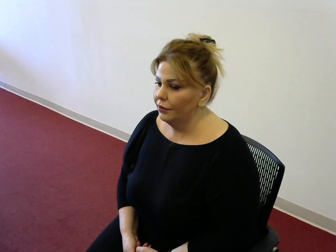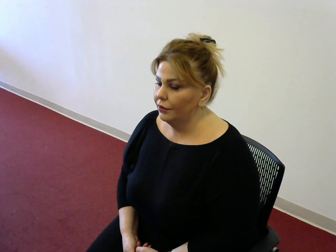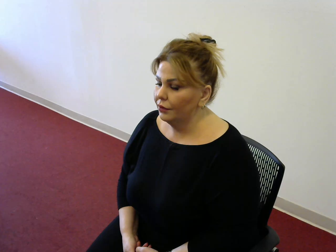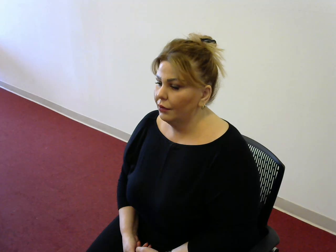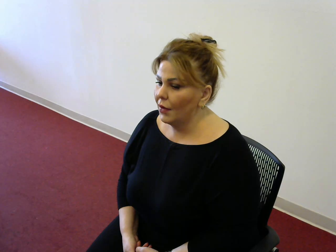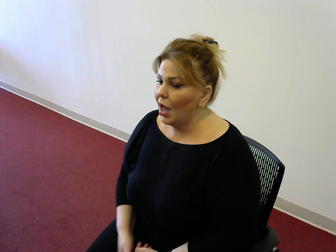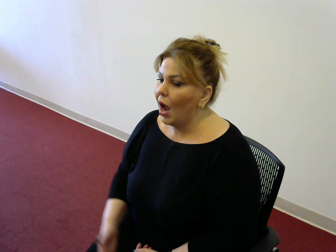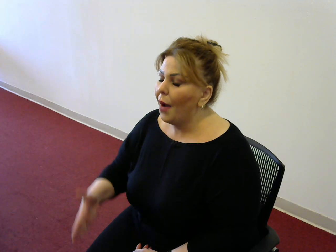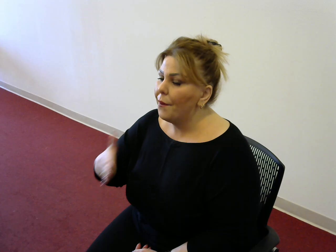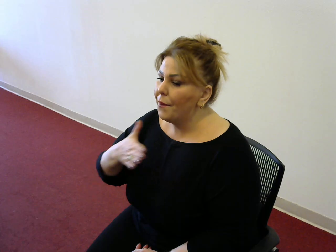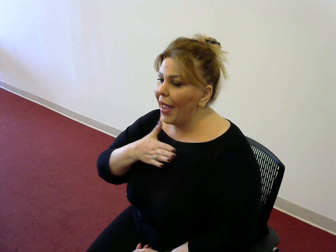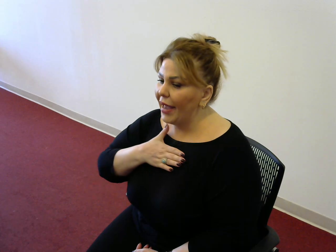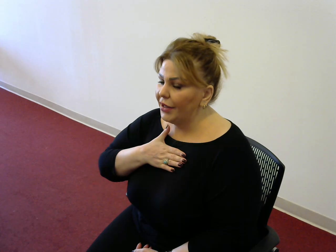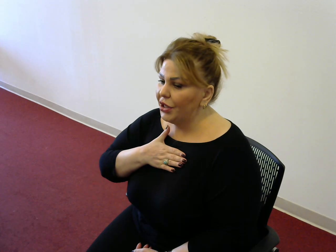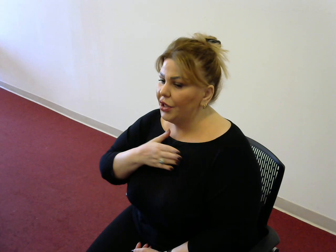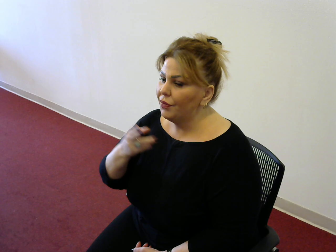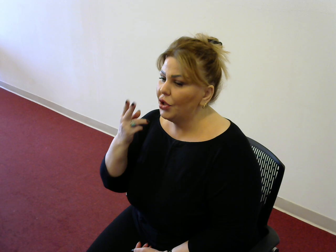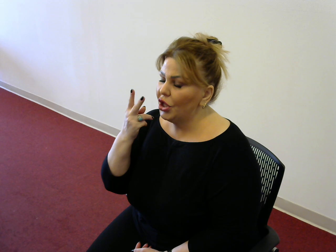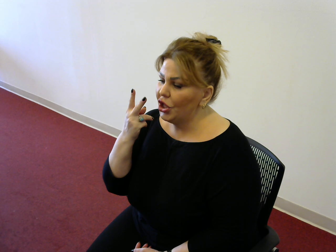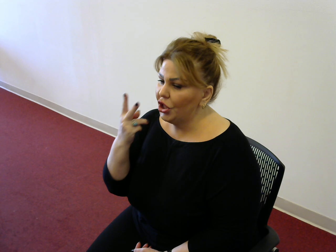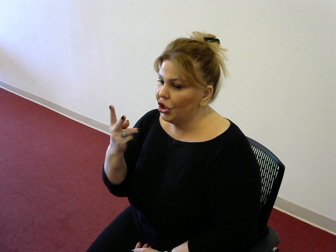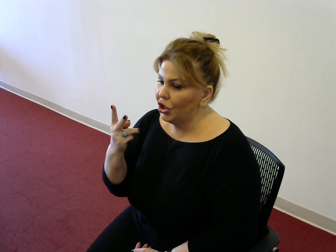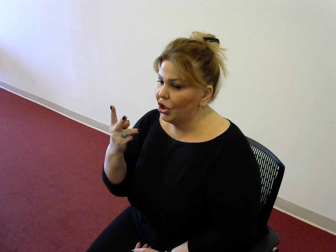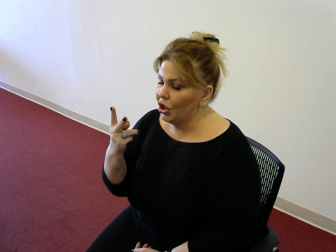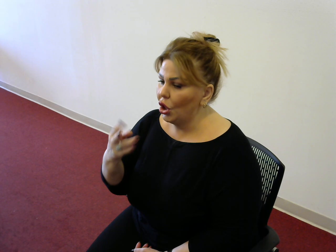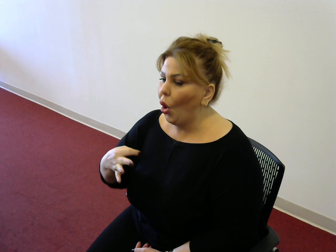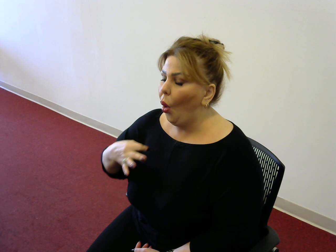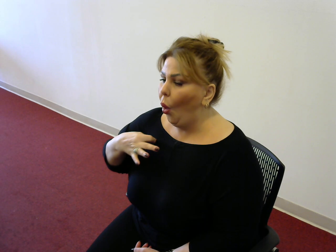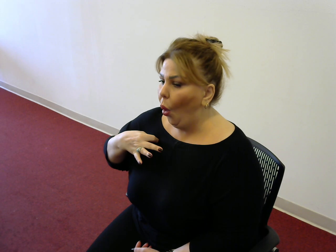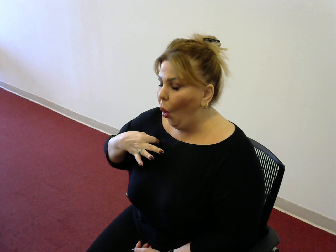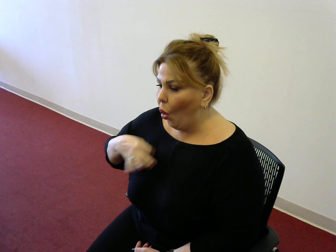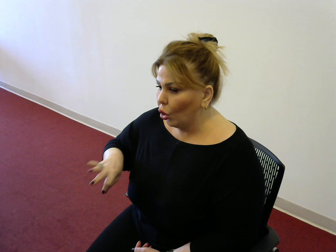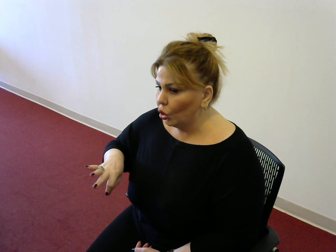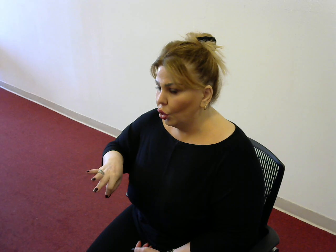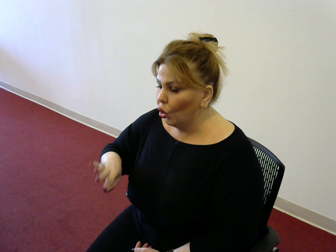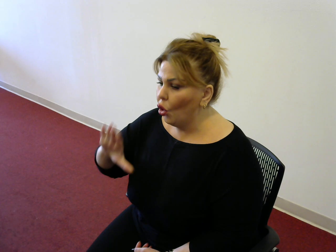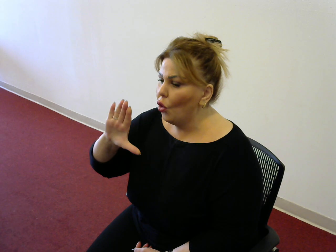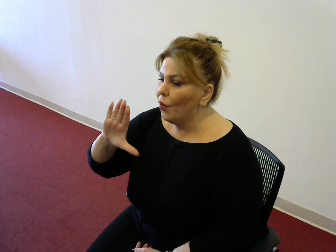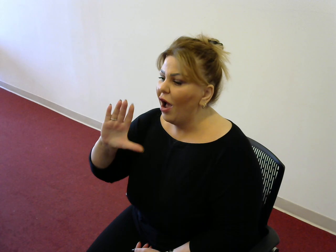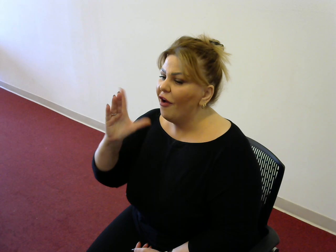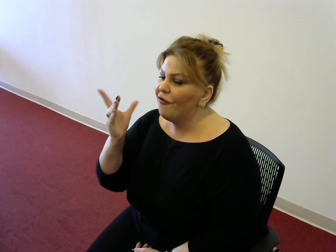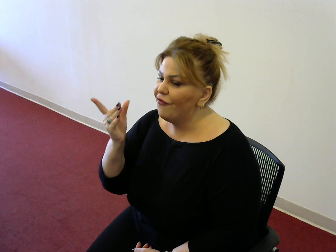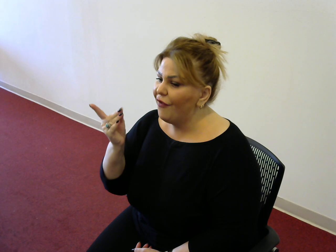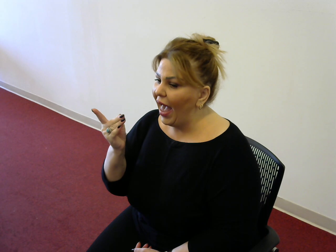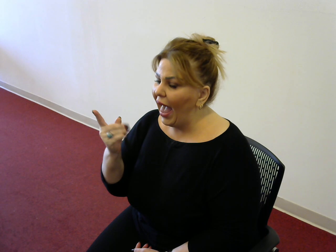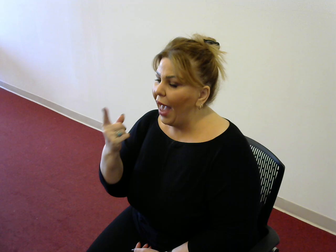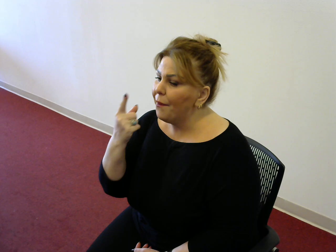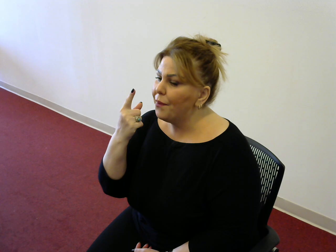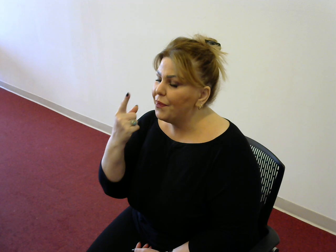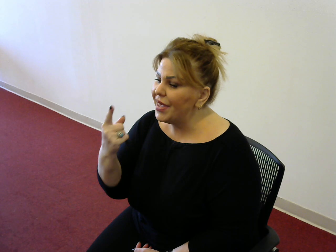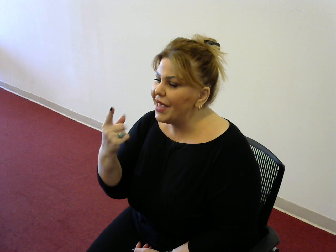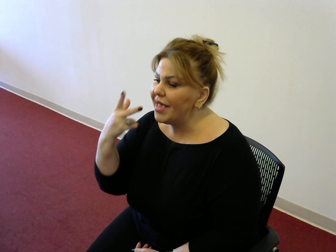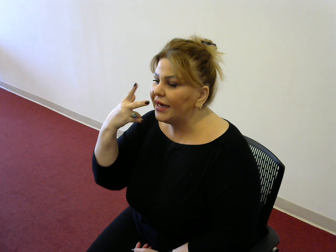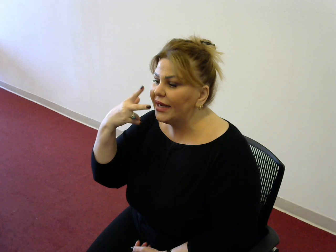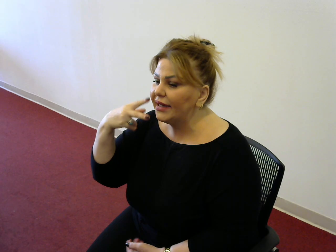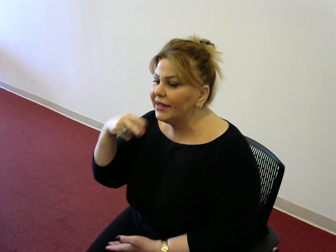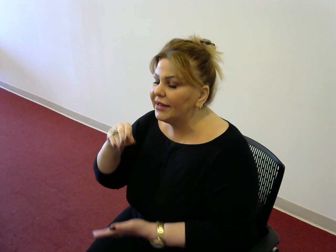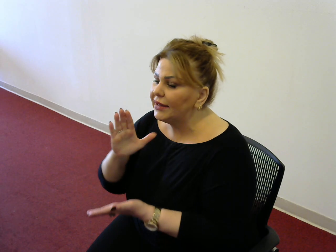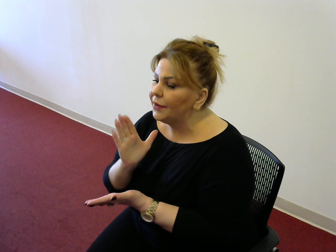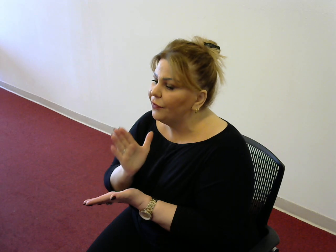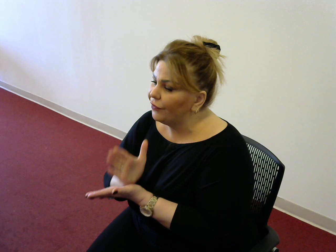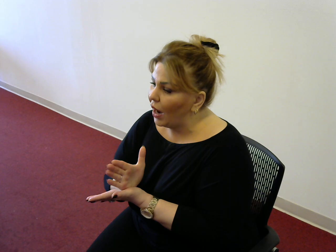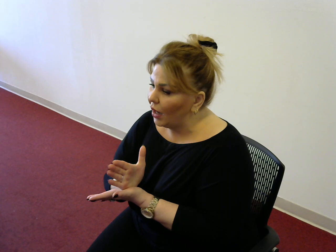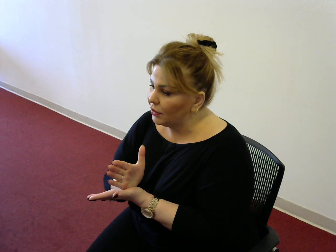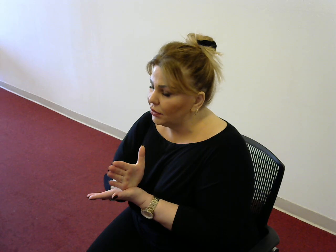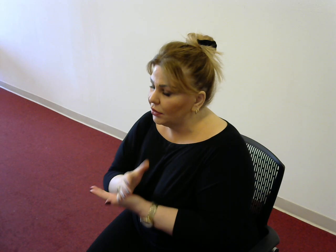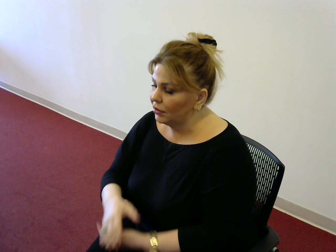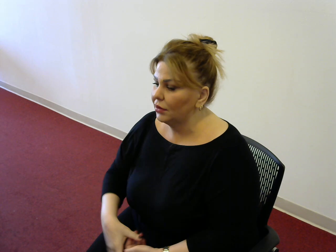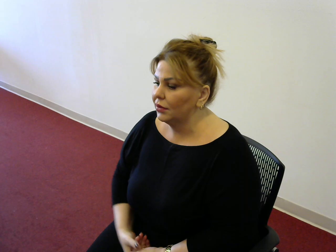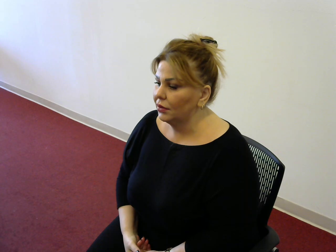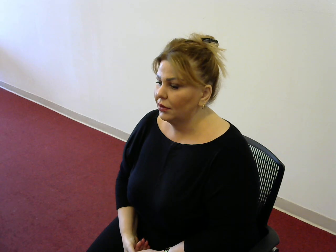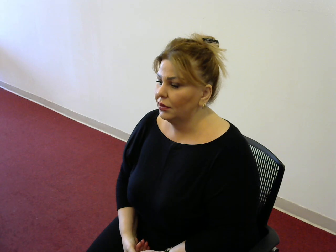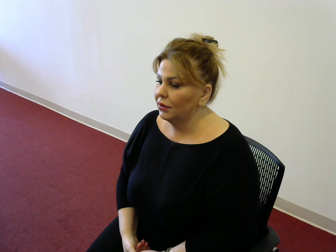Mənim 2 oğlum və 1 qızım var